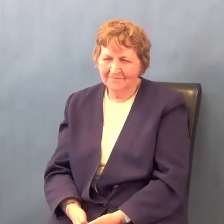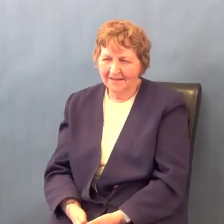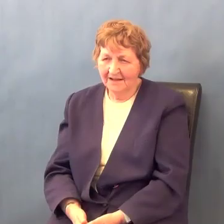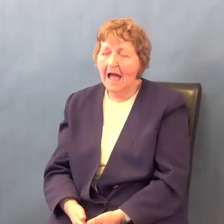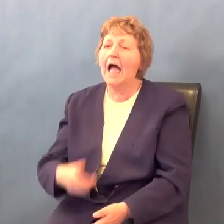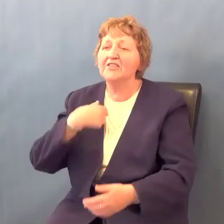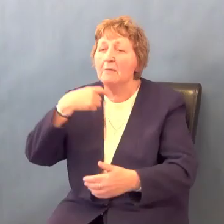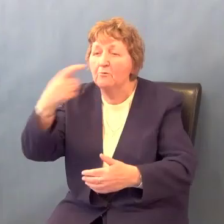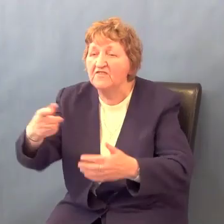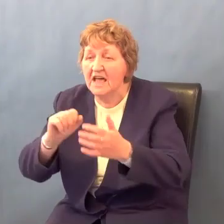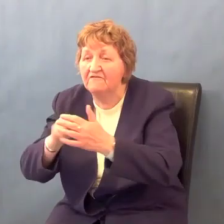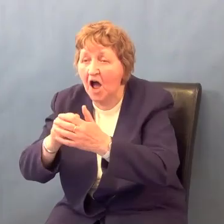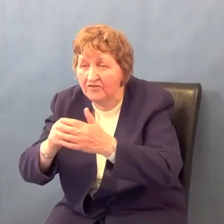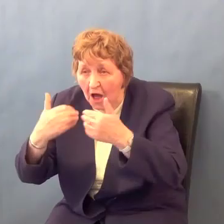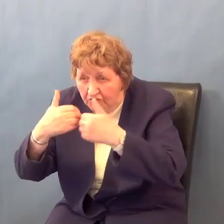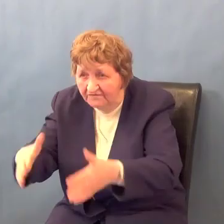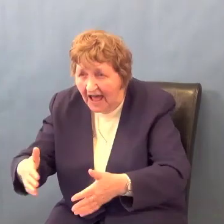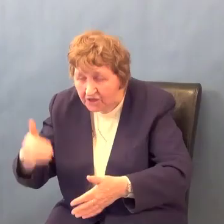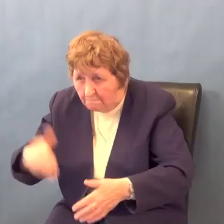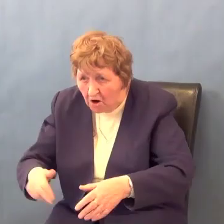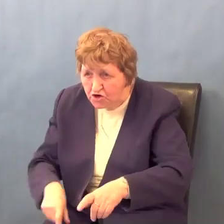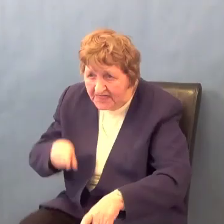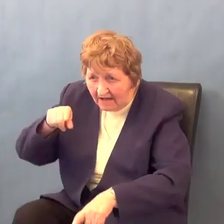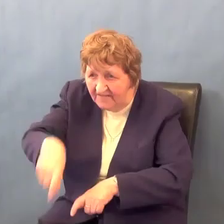Ja mówiłam, że jak kran jest odkręcony to można wejść?!